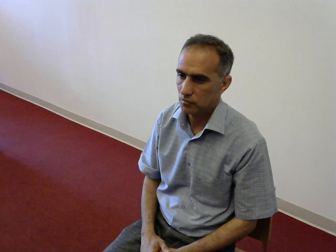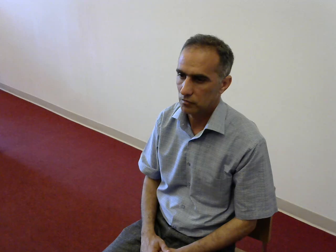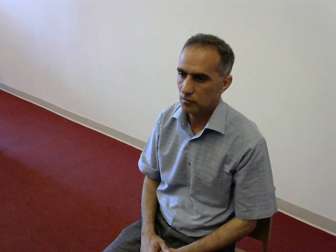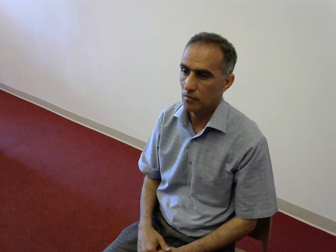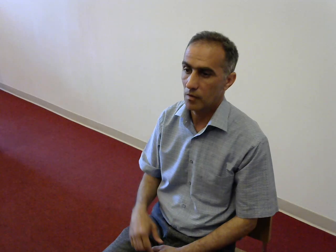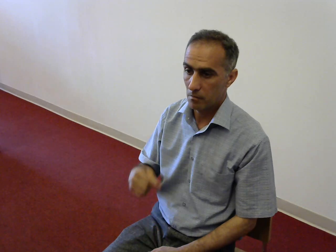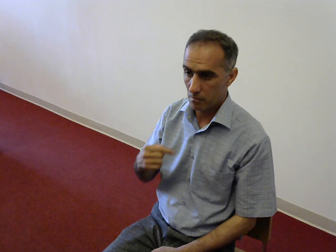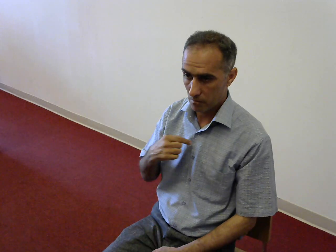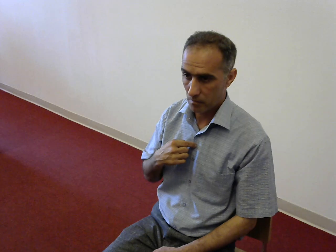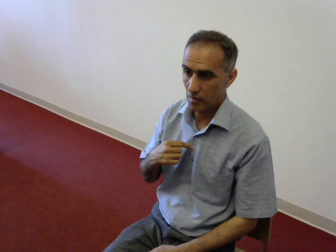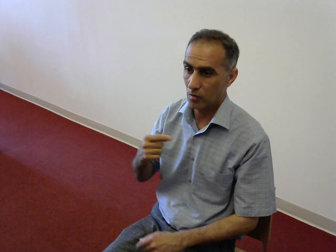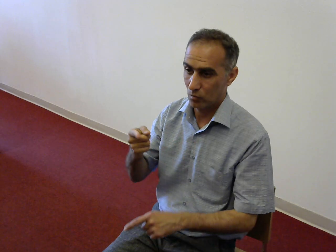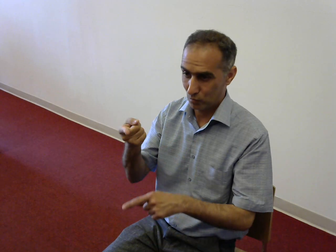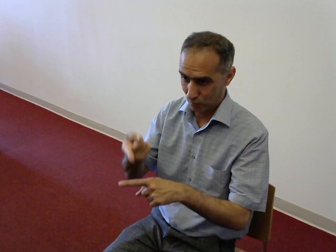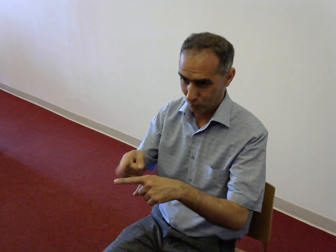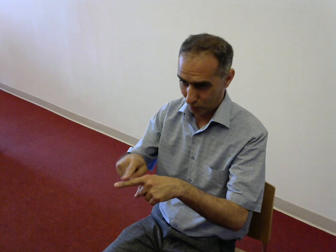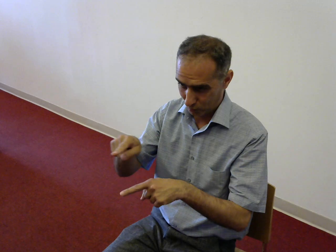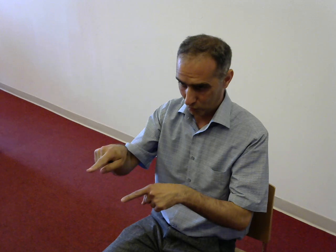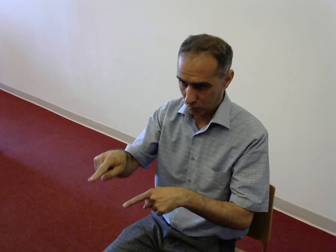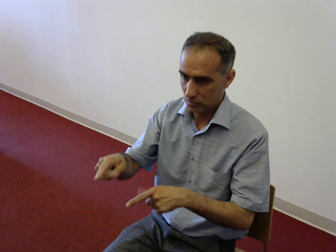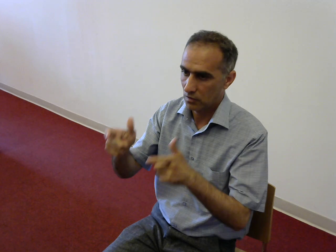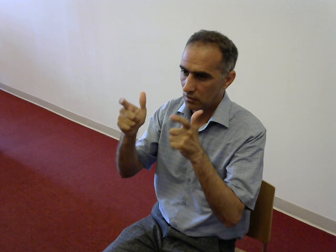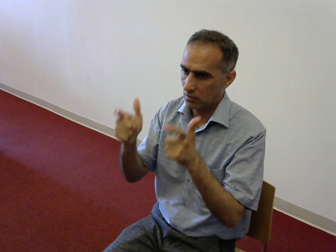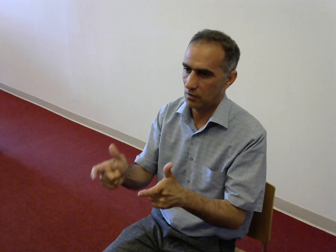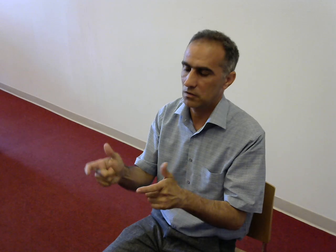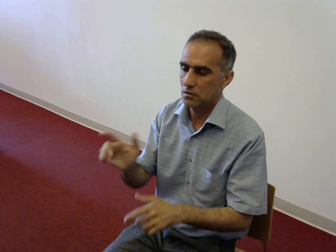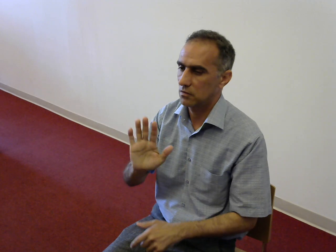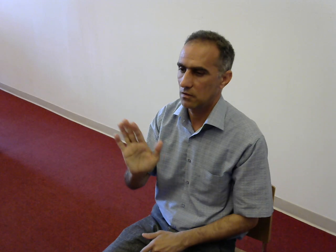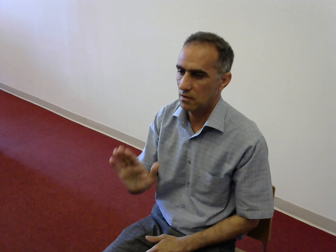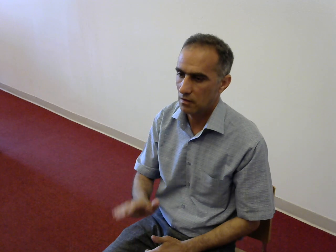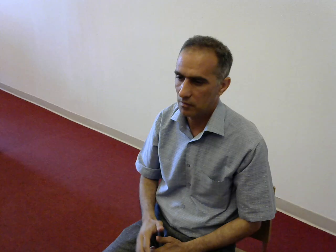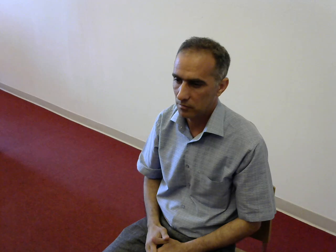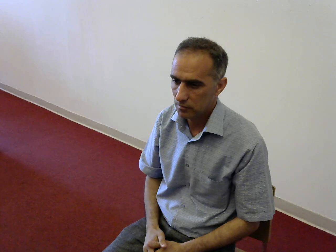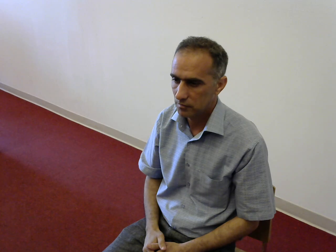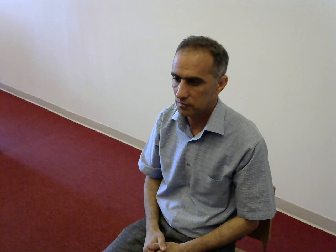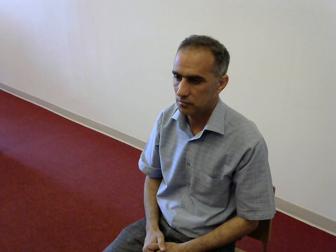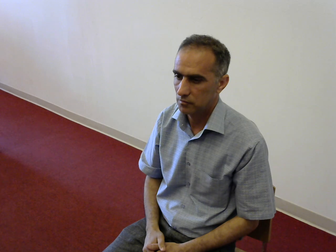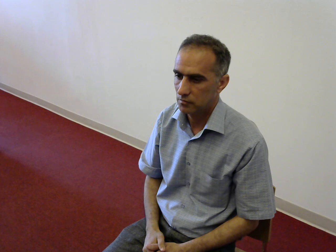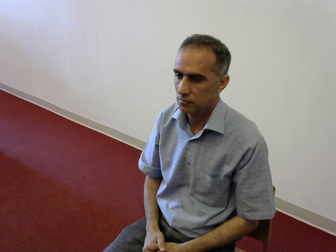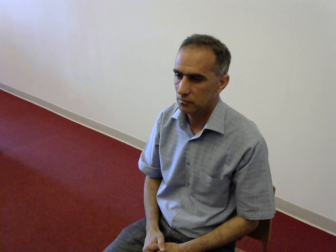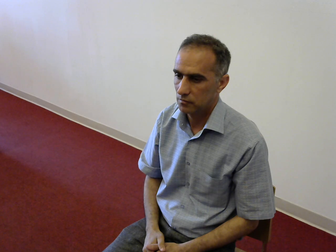Mən bununla razı deyiləm